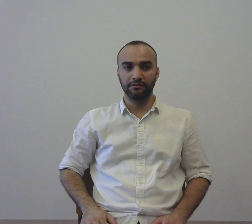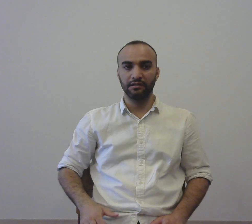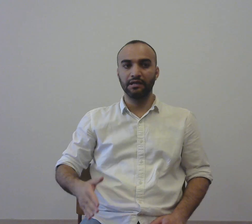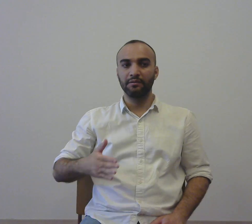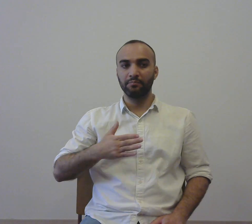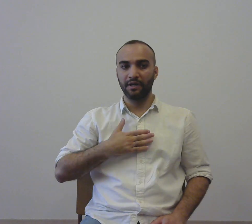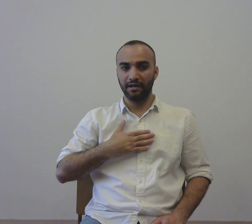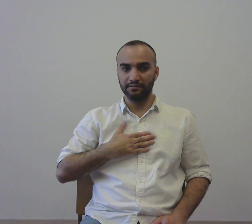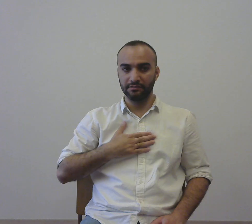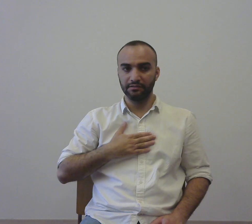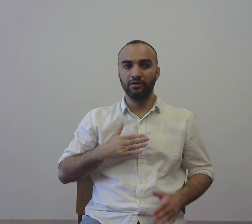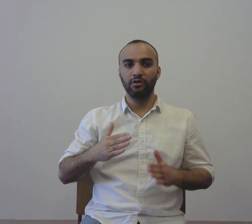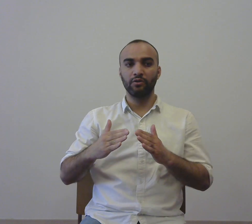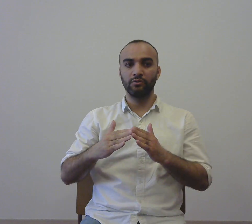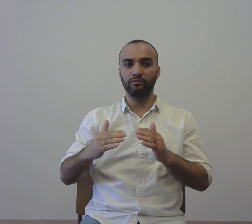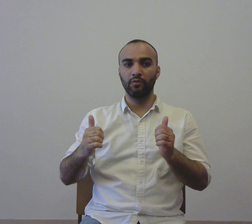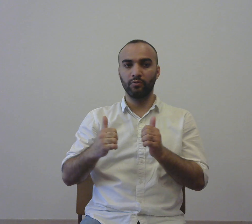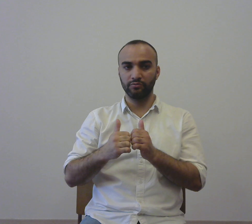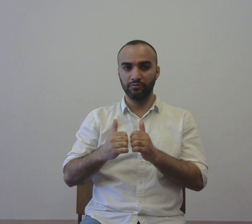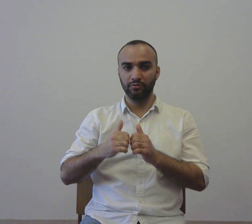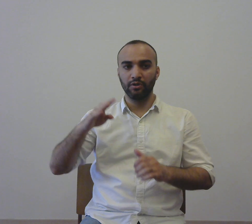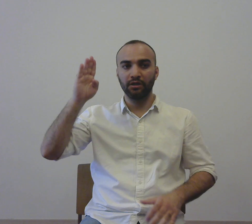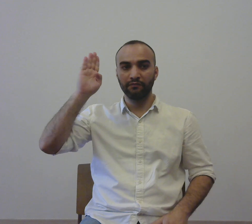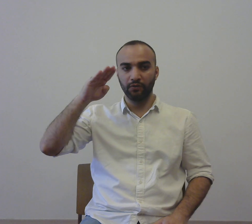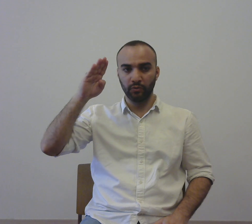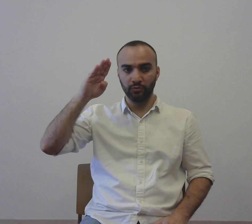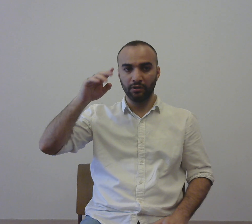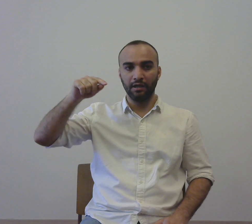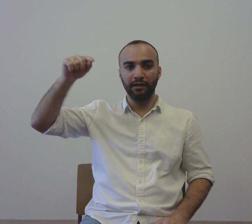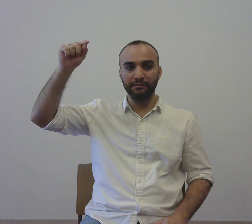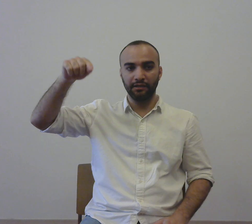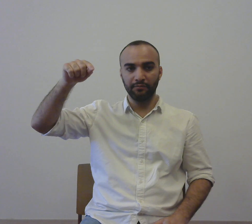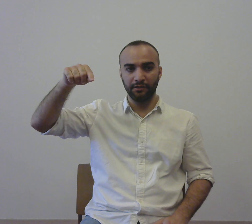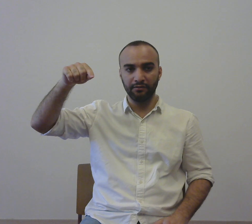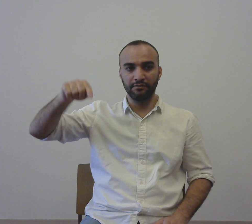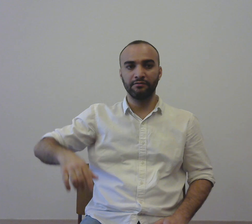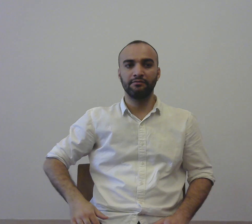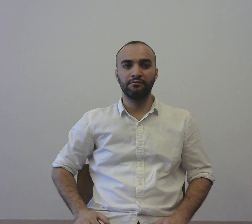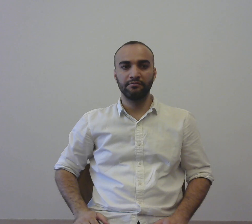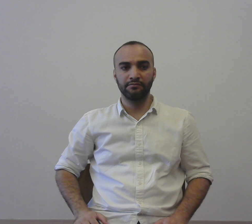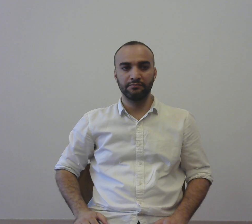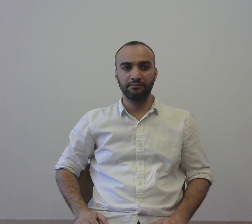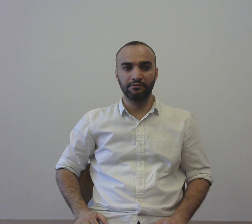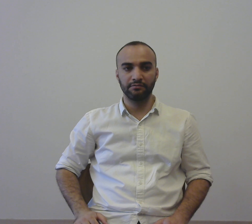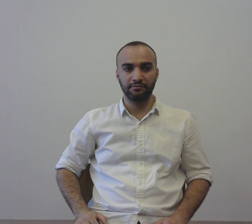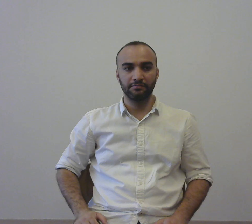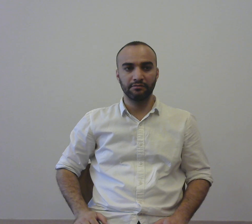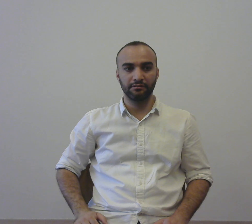Bizə qonşudan su damır